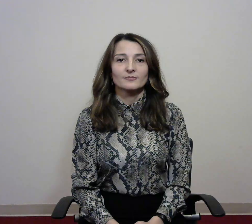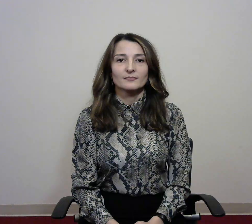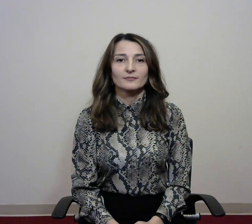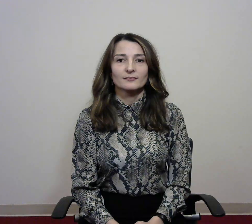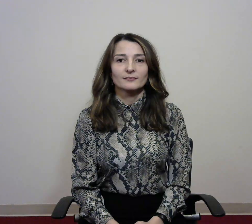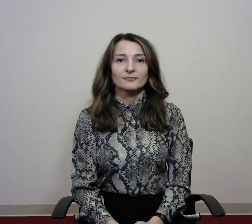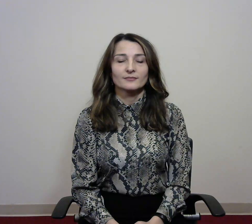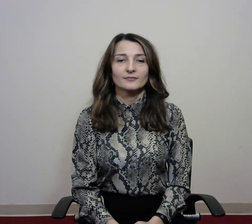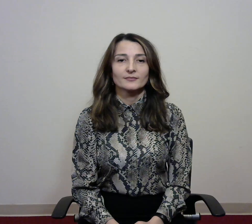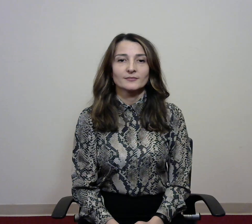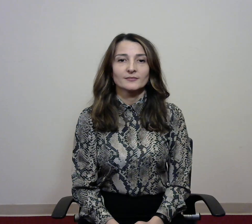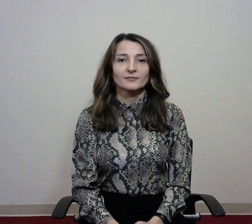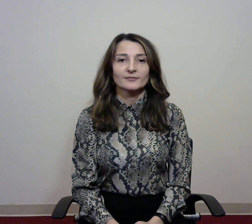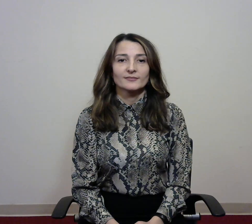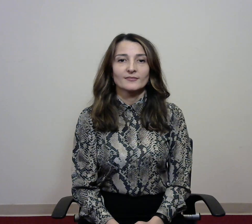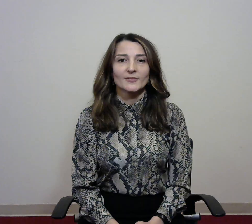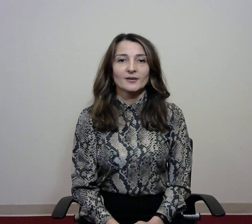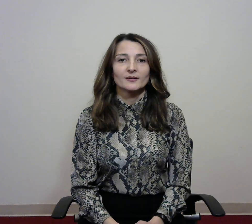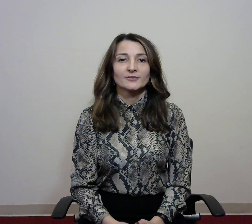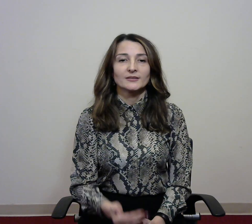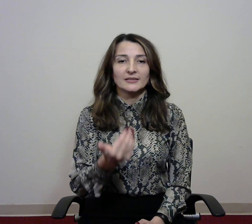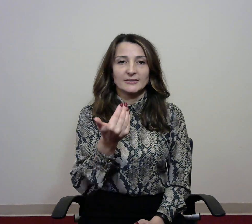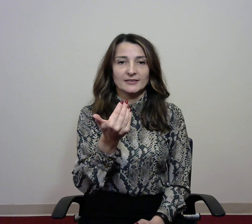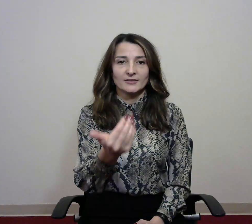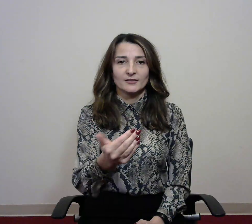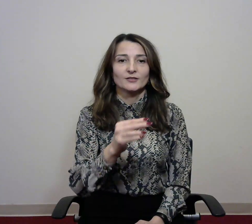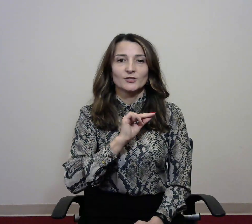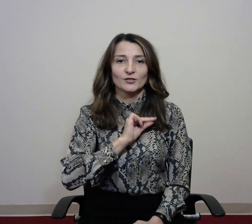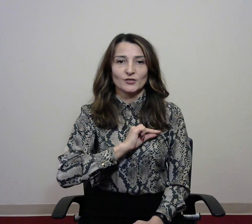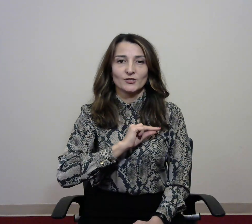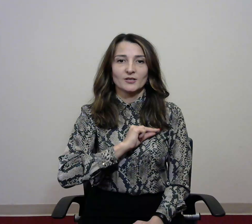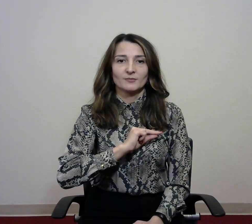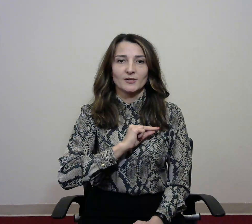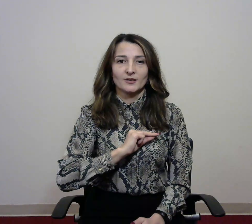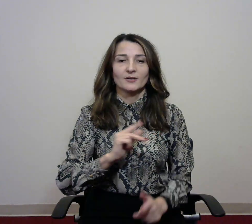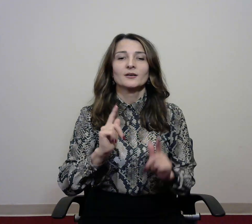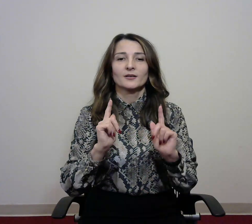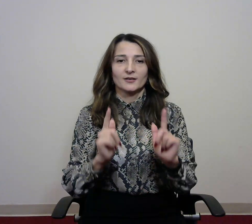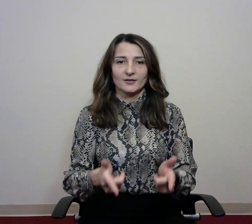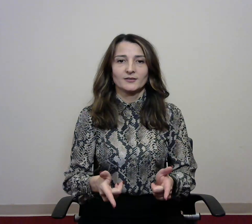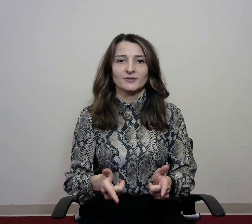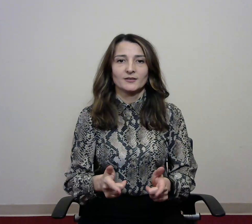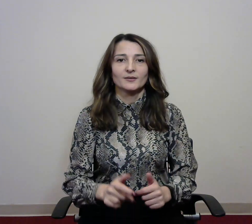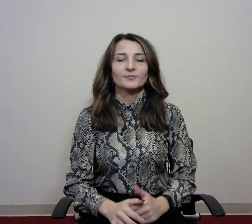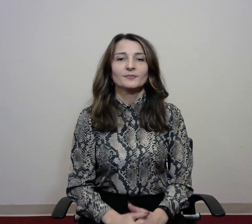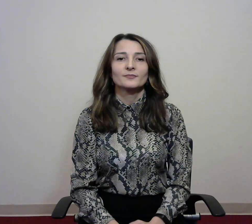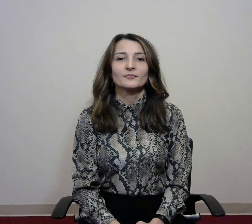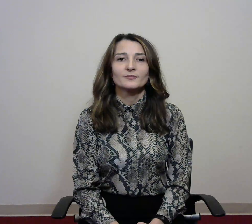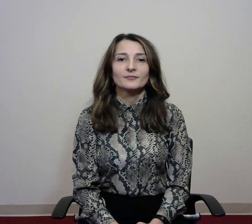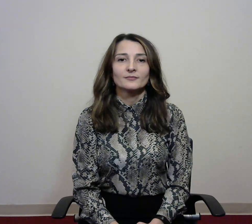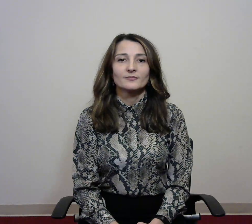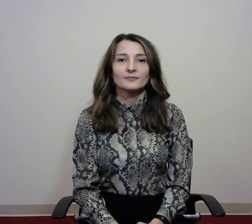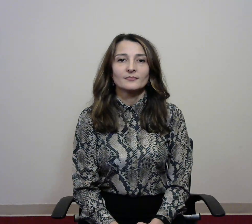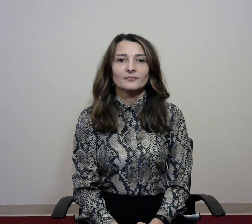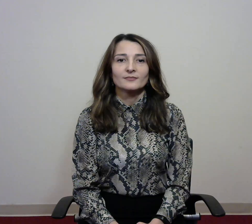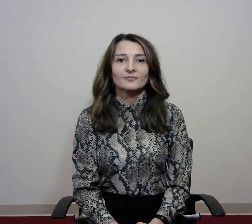Siz işdən razısınız?